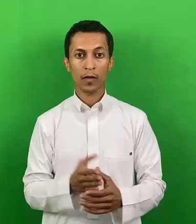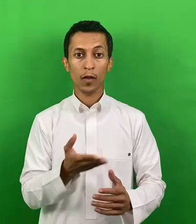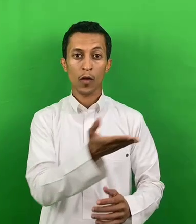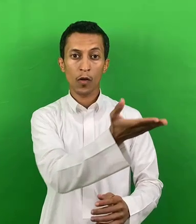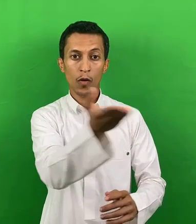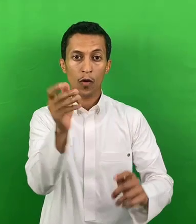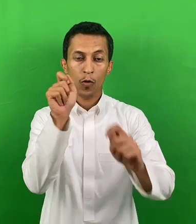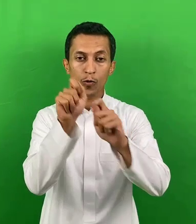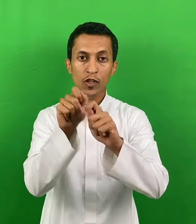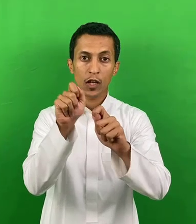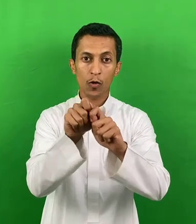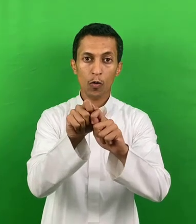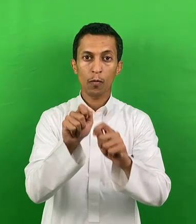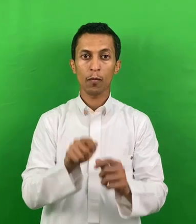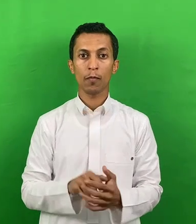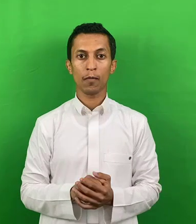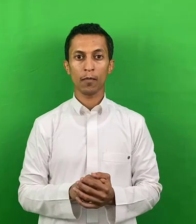أوصيكم